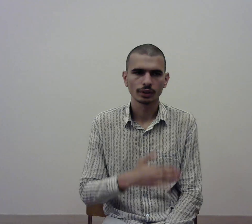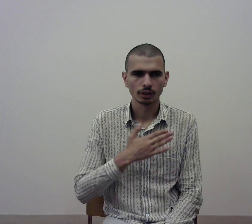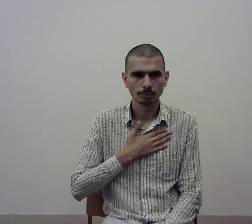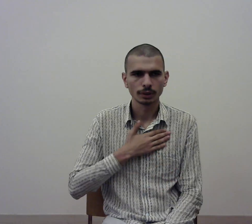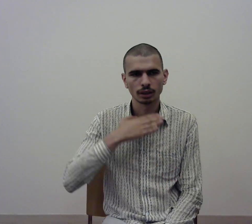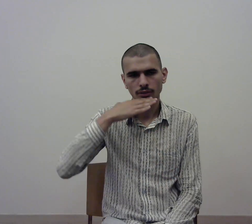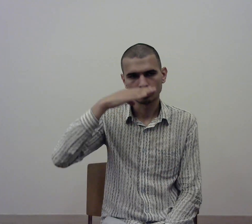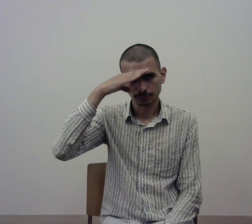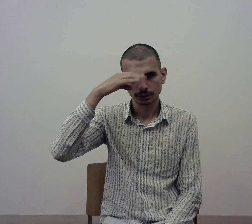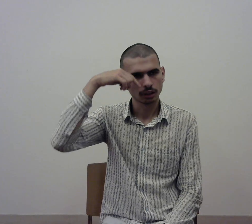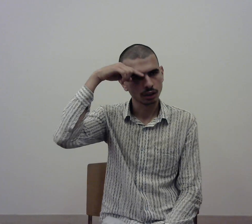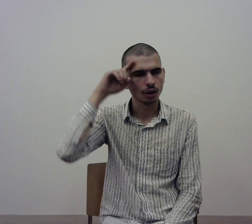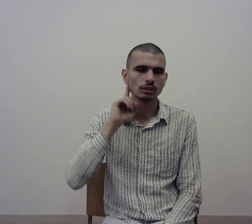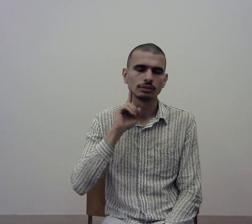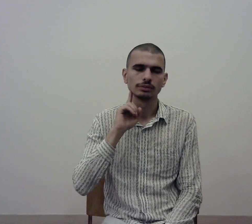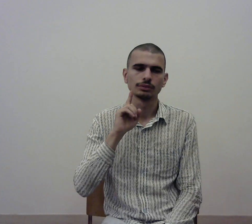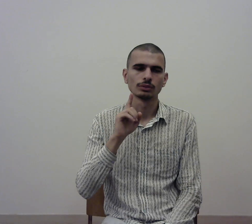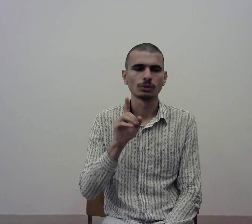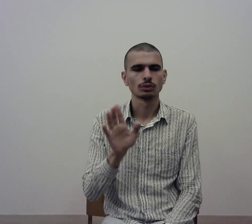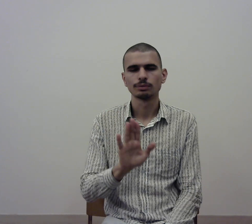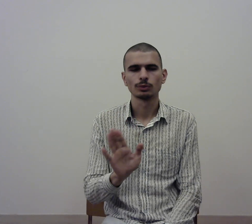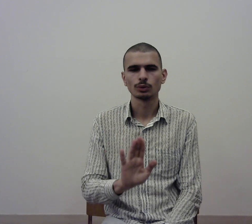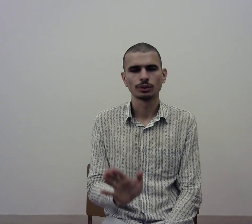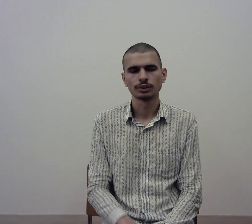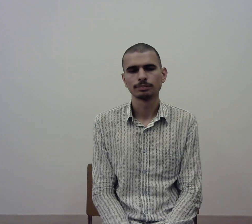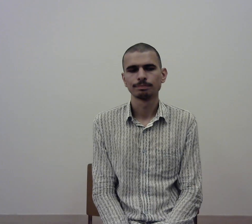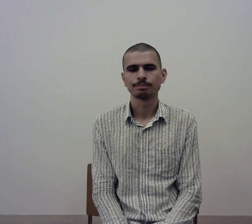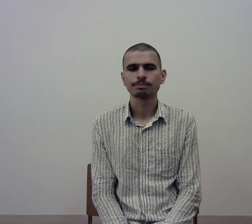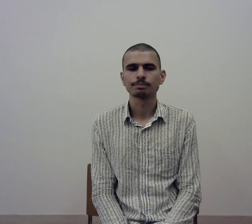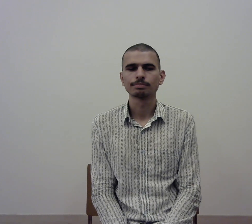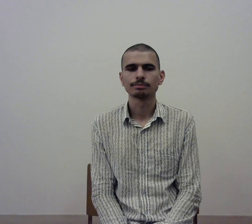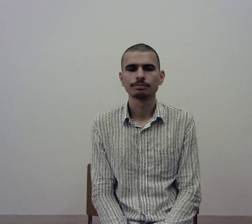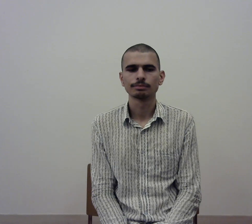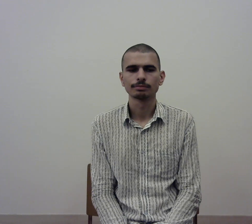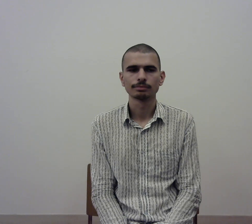Mənim atam azərbaycanlı deyil